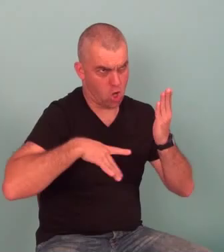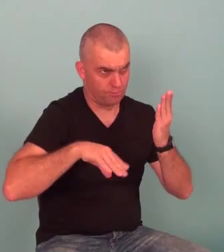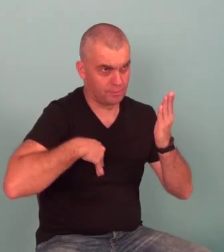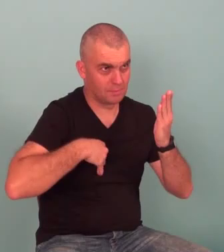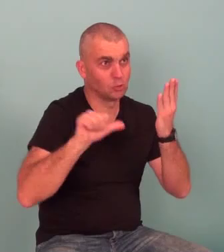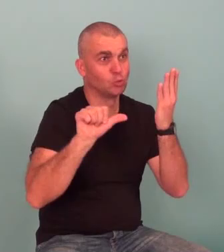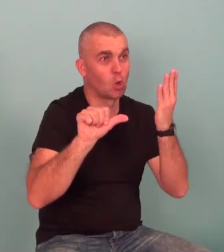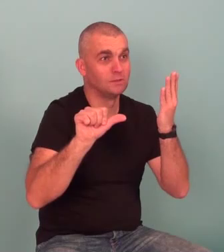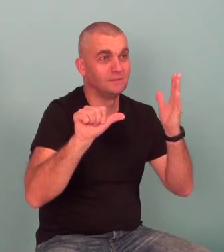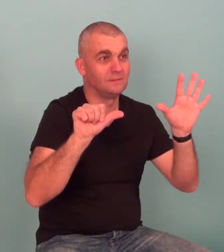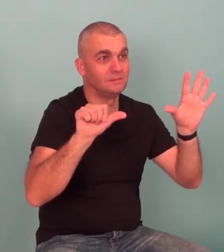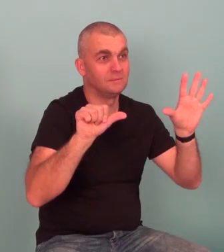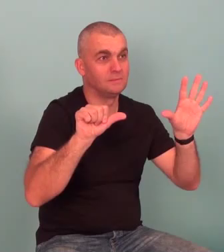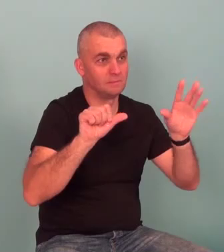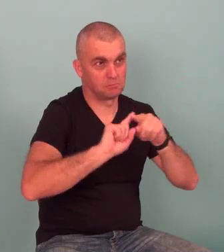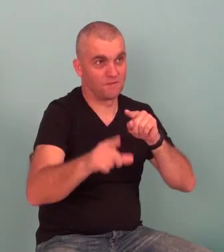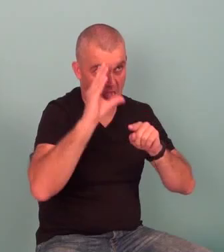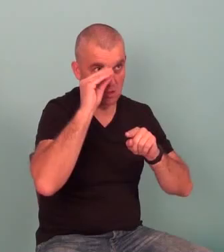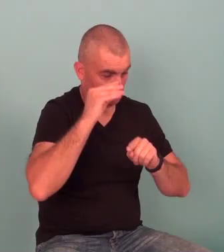Możesz po szóstej wieczorem?